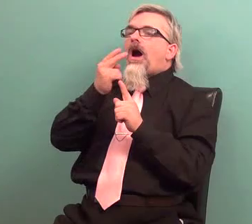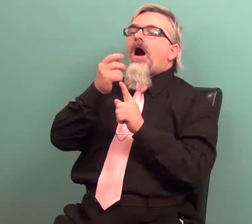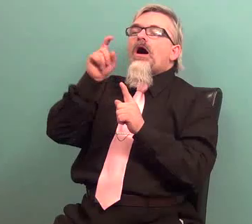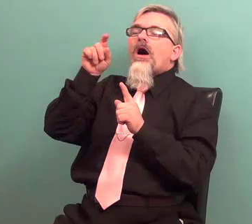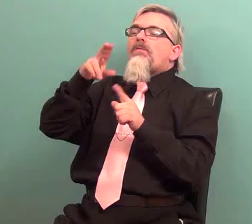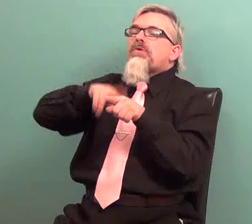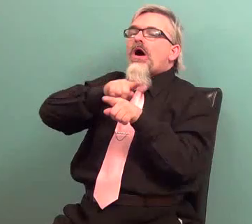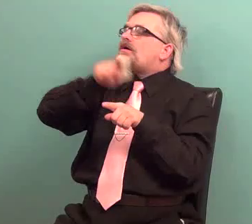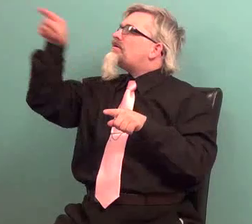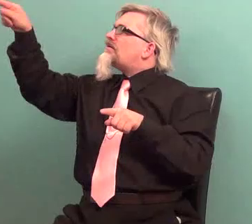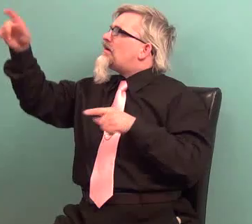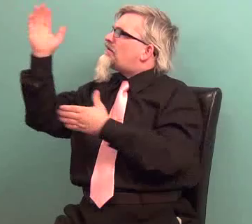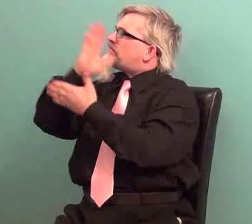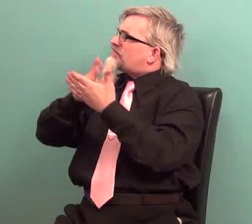Policjant zastanawia się dlaczego szyba w oknie pękła też w innym miejscu.